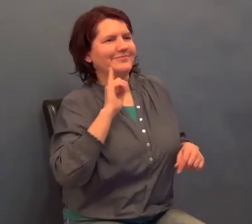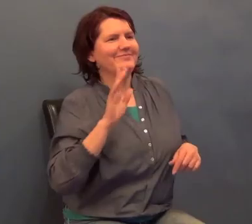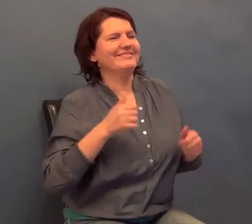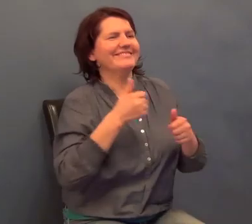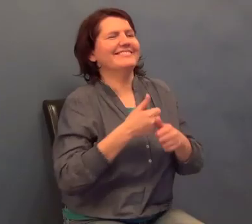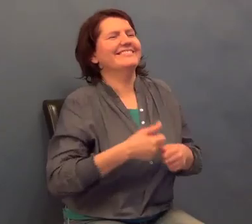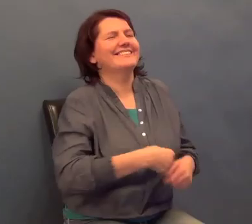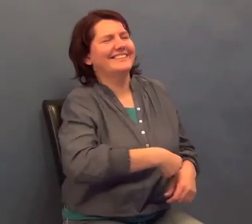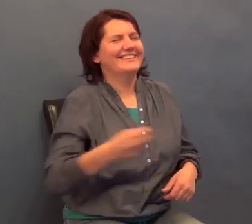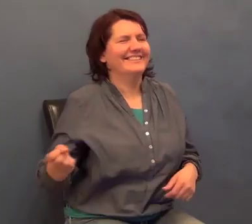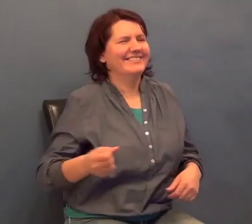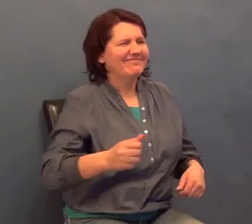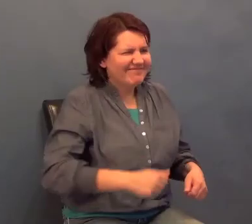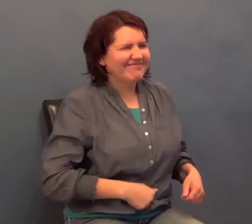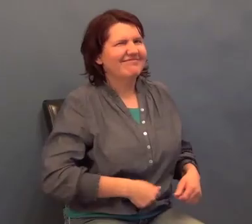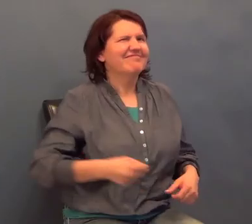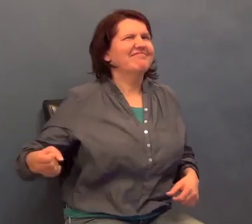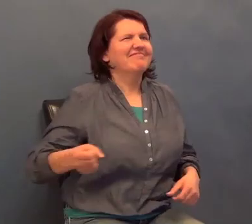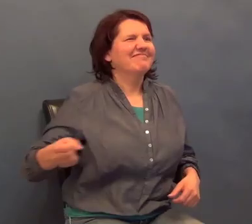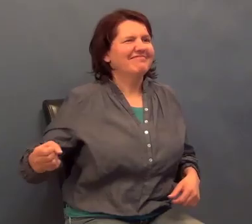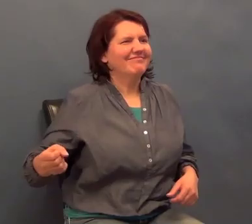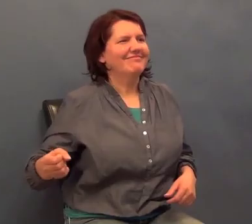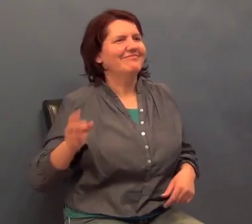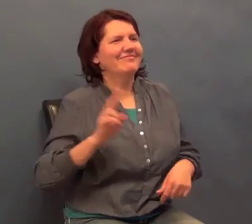Chłopiec bierze zamach, ale ręką uderza w brzuch policjanta.